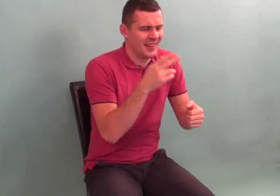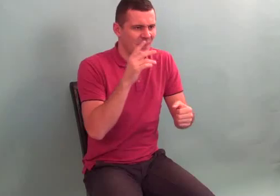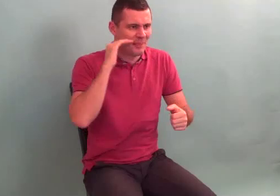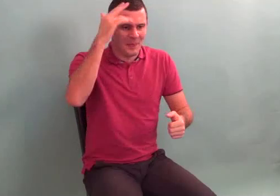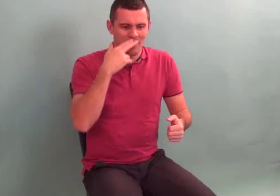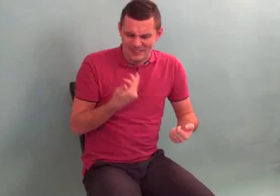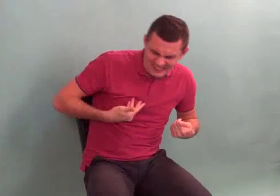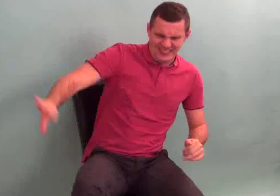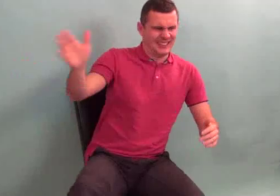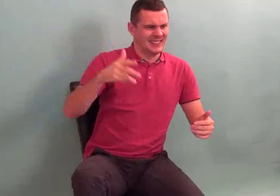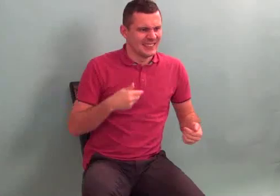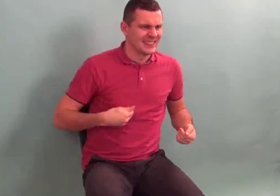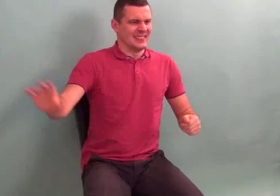Dorosły - Charlie Chaplin odpycha chłopca kilka razy.